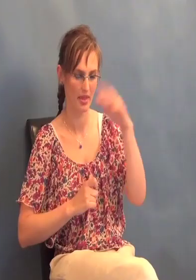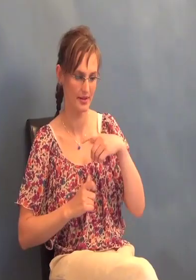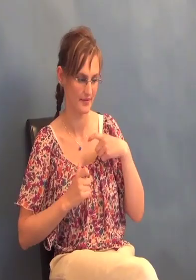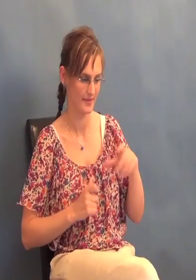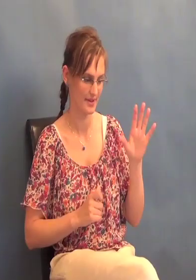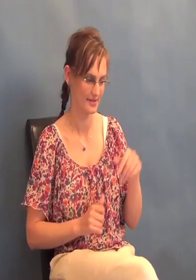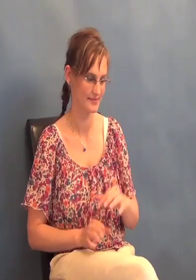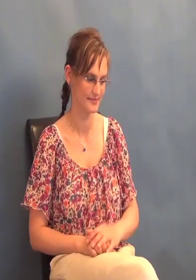Na wieś.